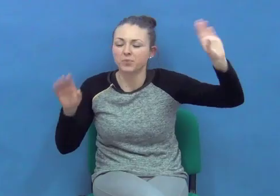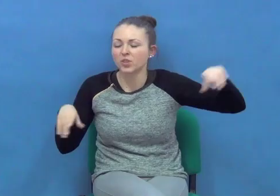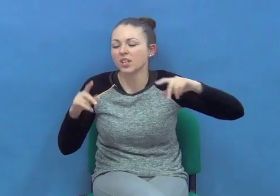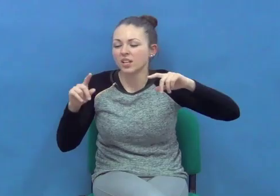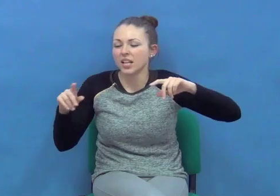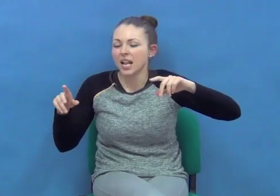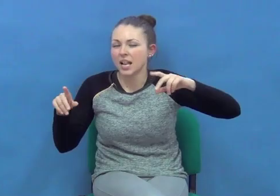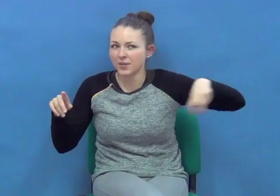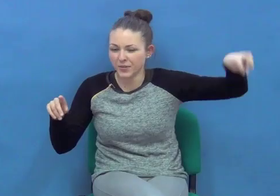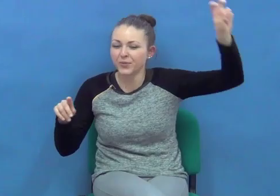Poszedł na górę.